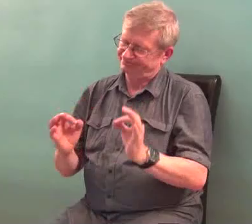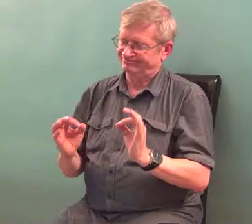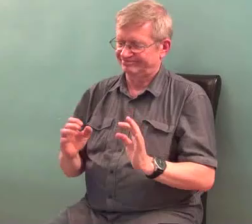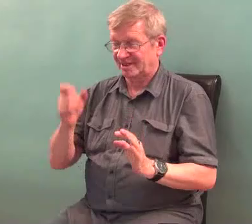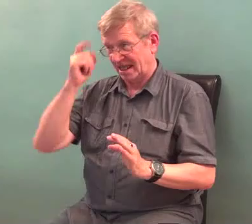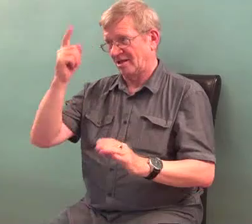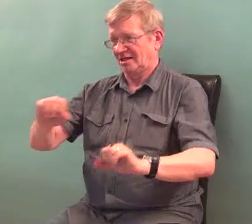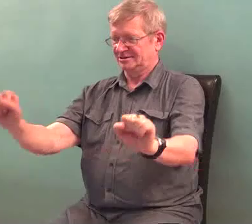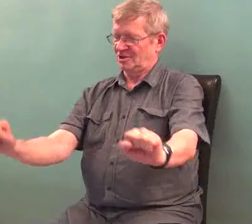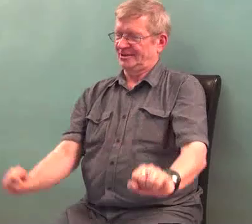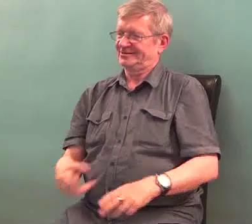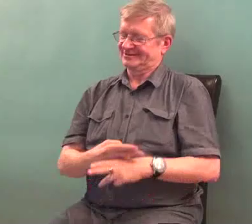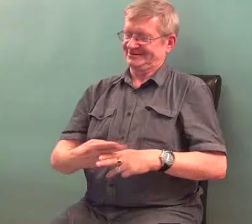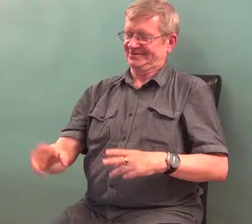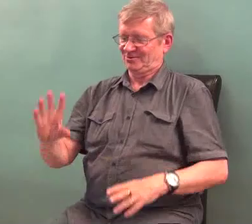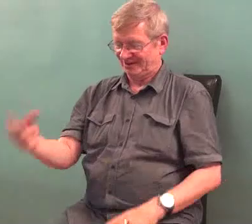Rano sprzątać czysto, ładnie.